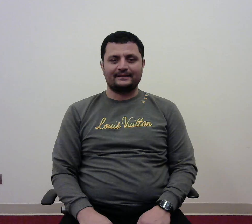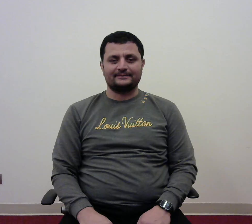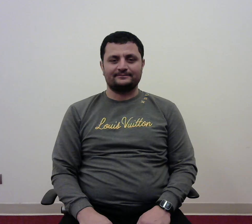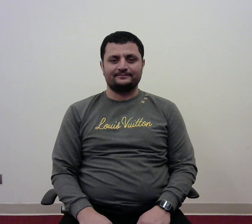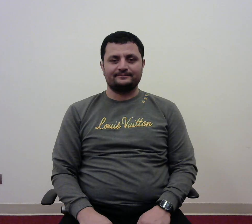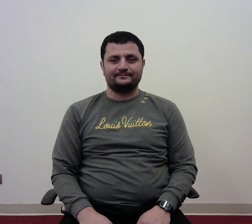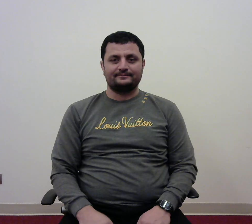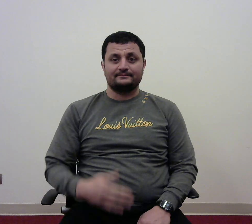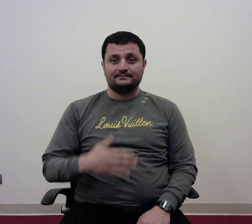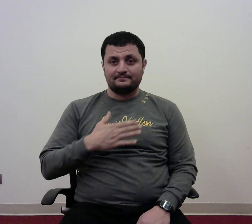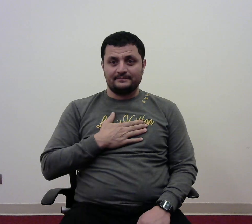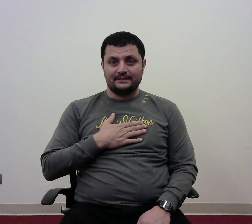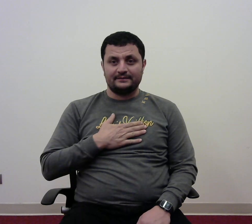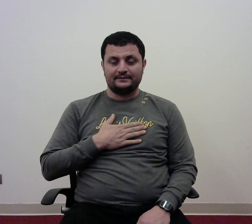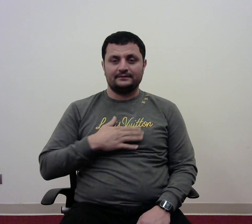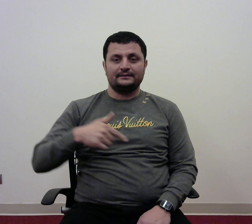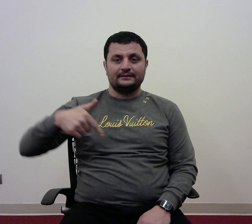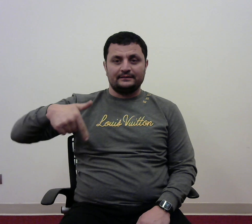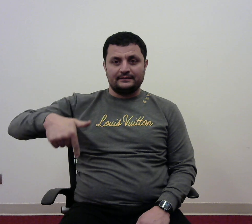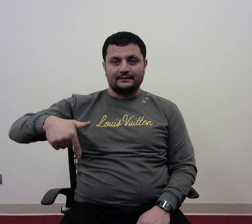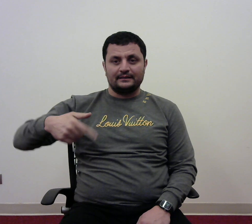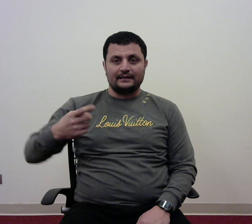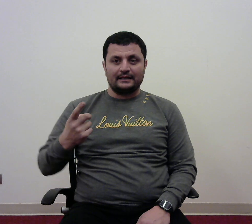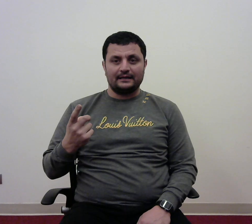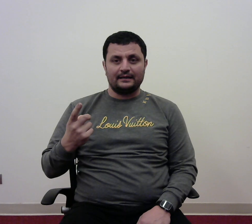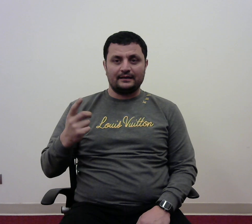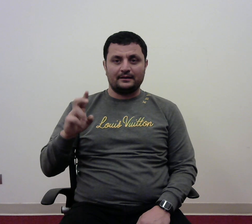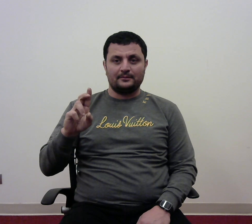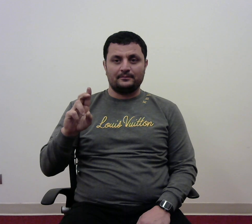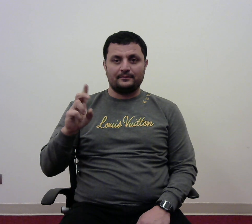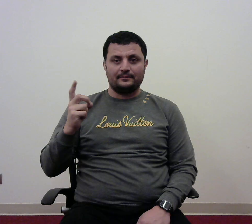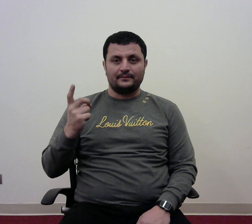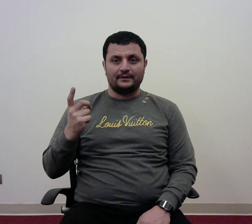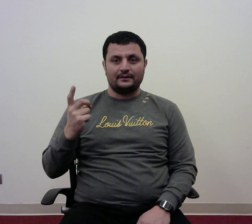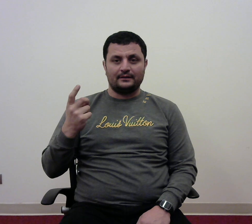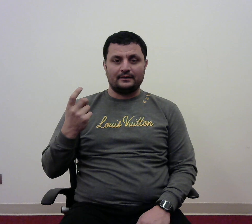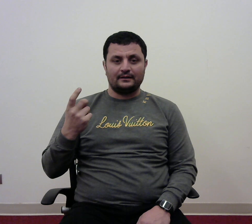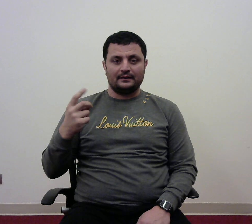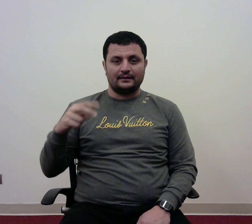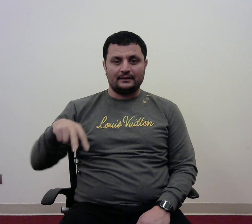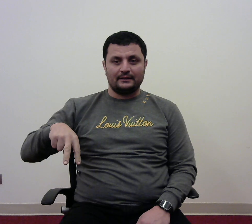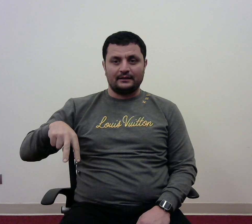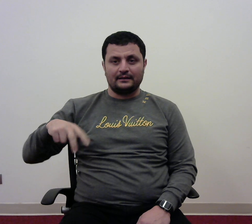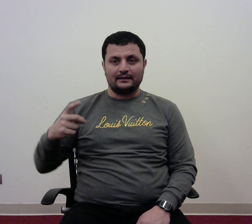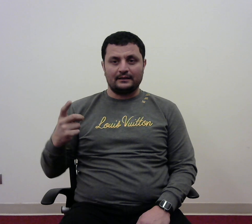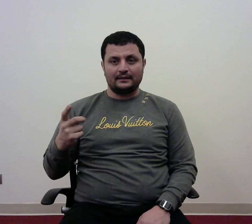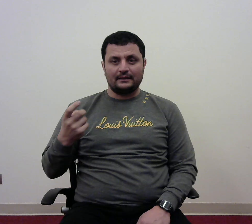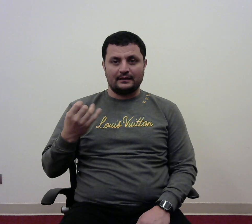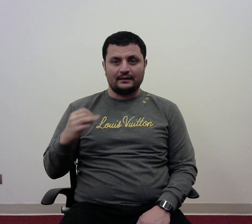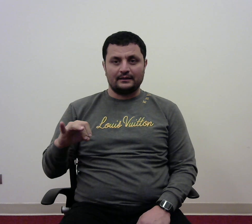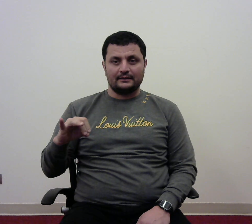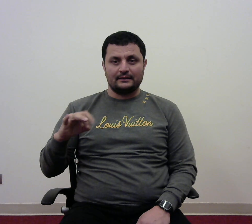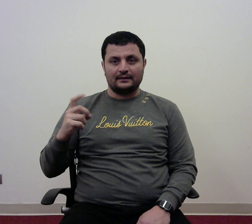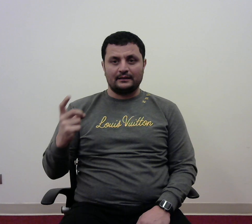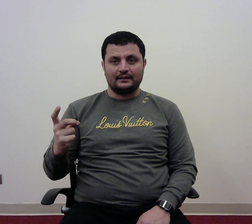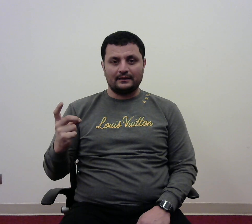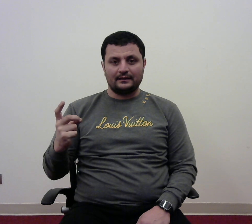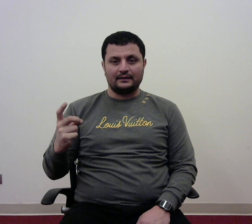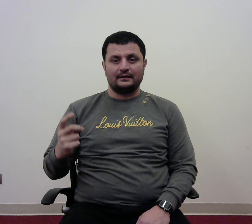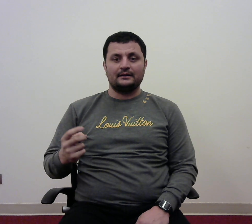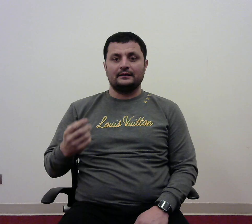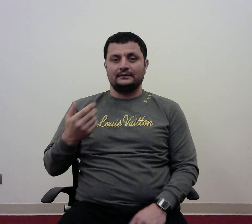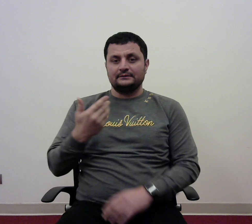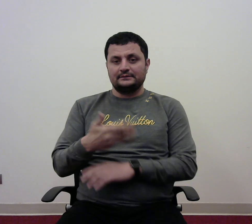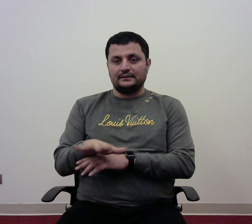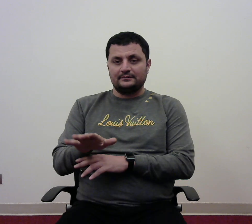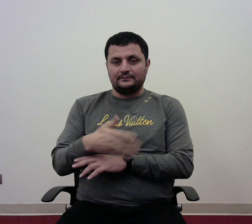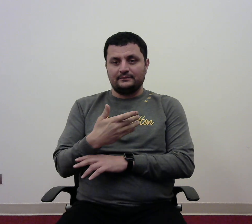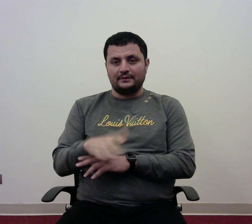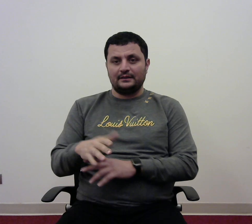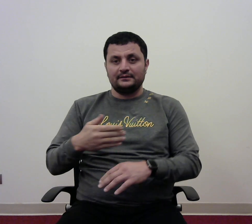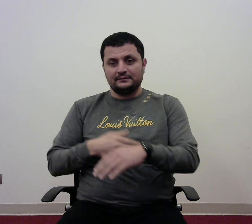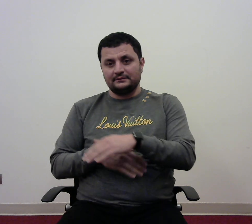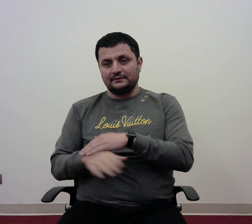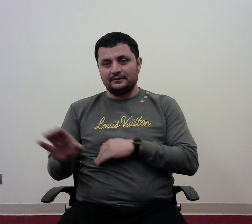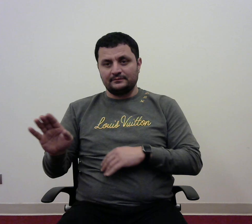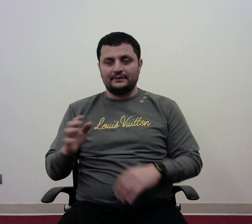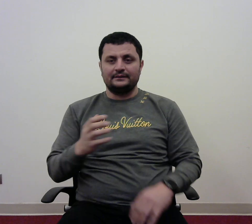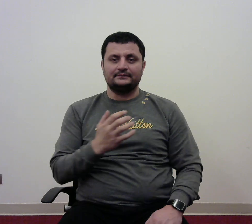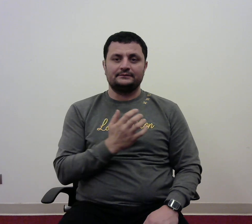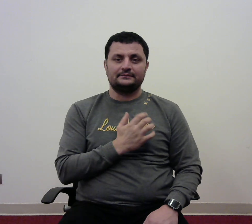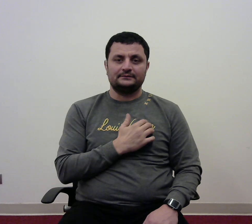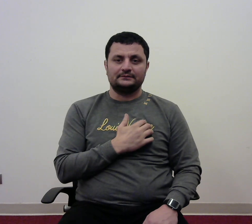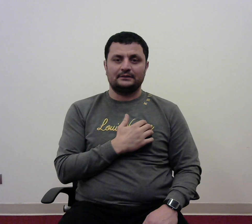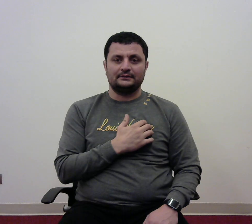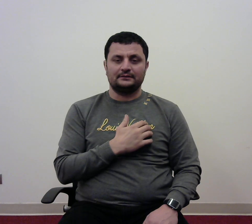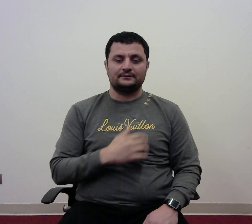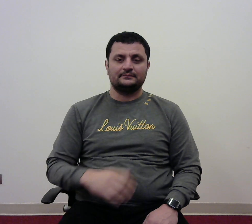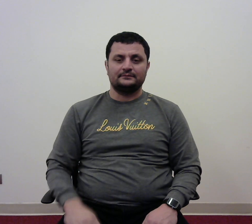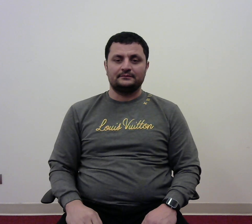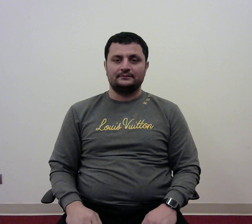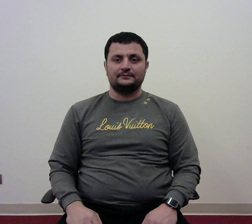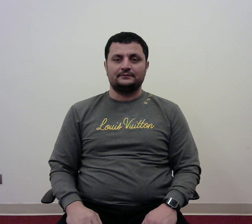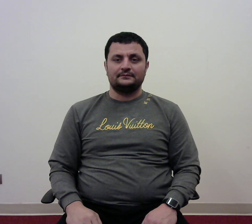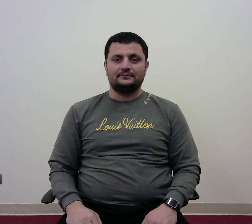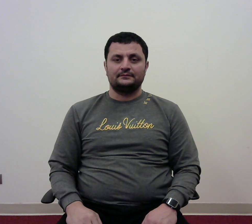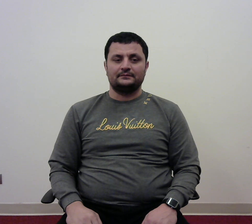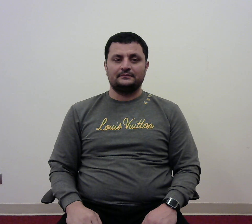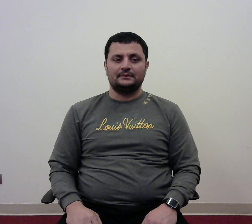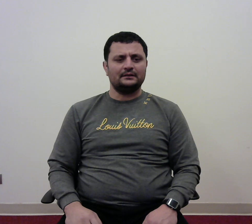Mən Qəbələyə gəzməyə getmək istəyirəm